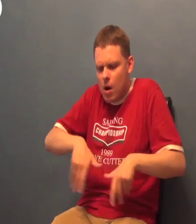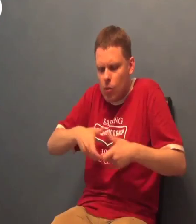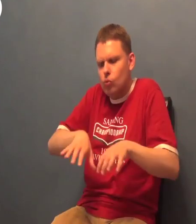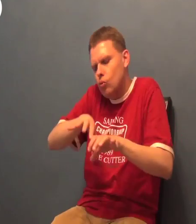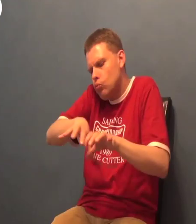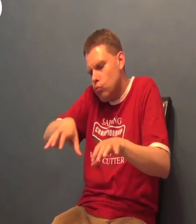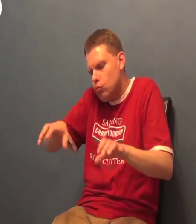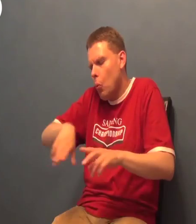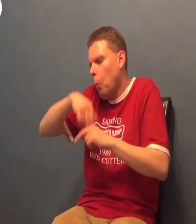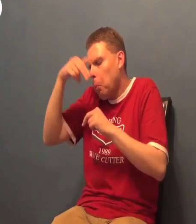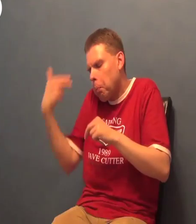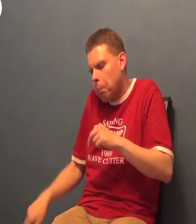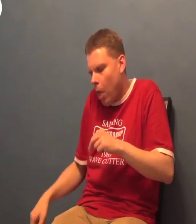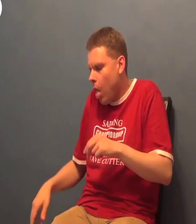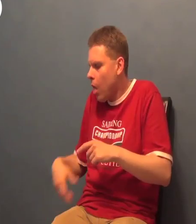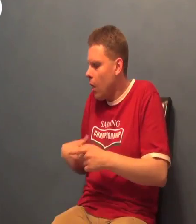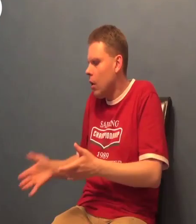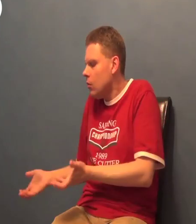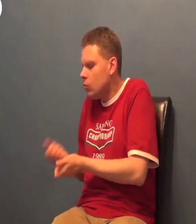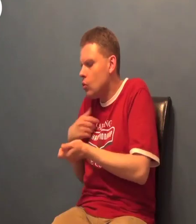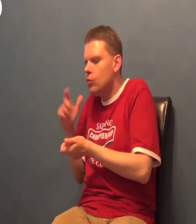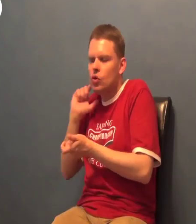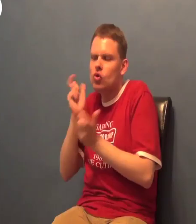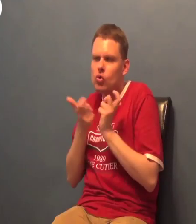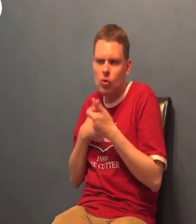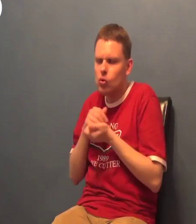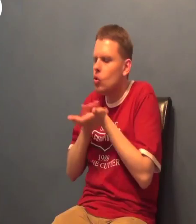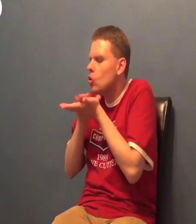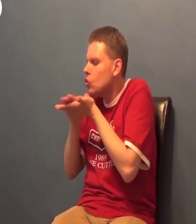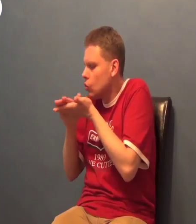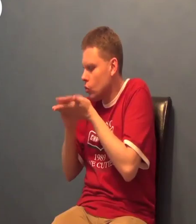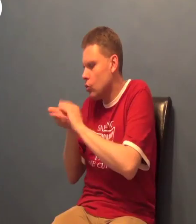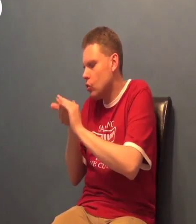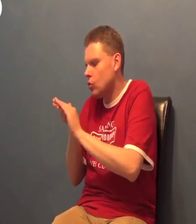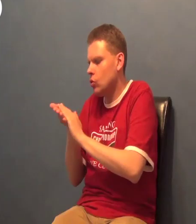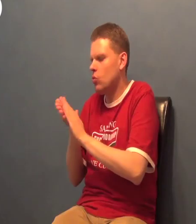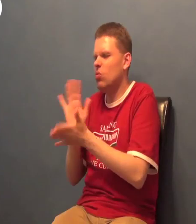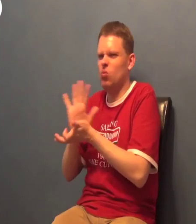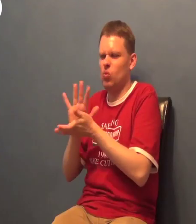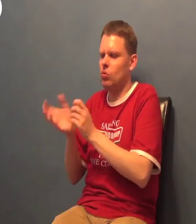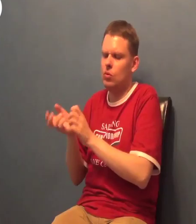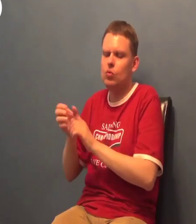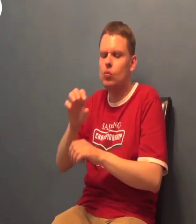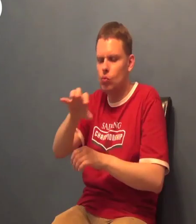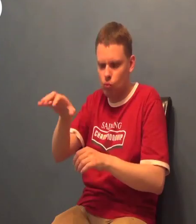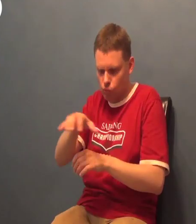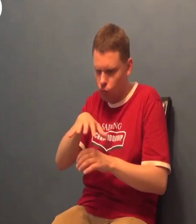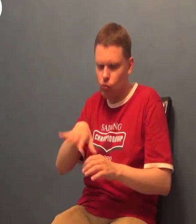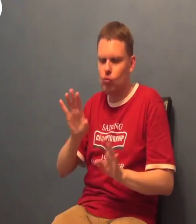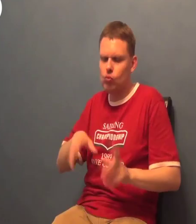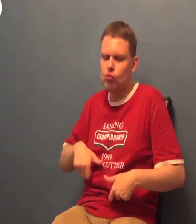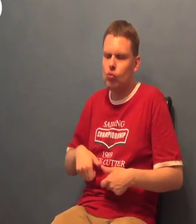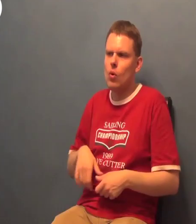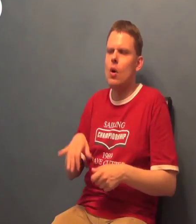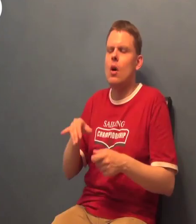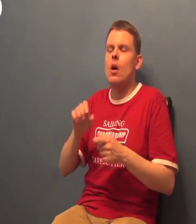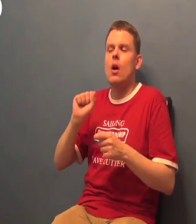Jedna z gruszek upada, podnosi ją i wyciera chustą.